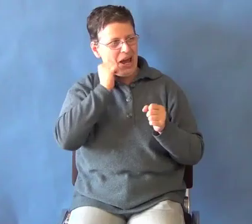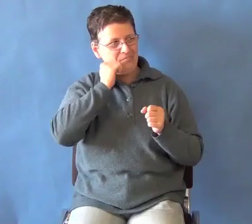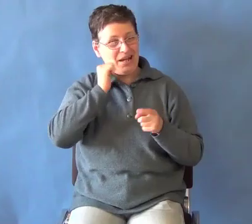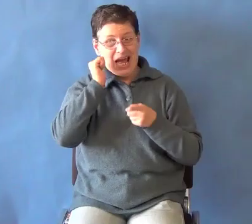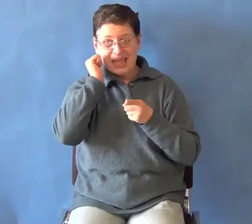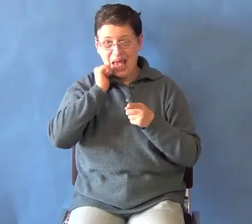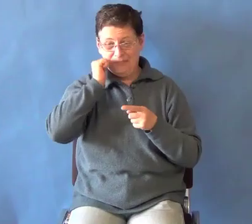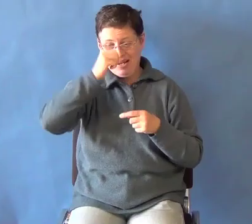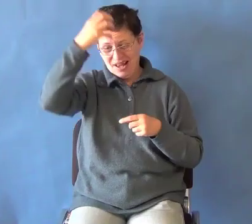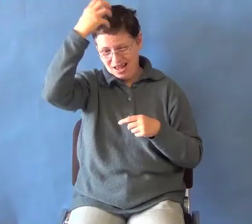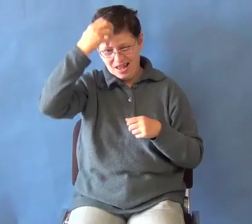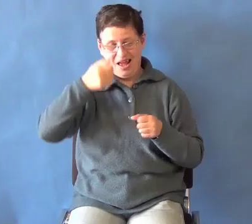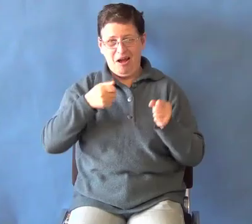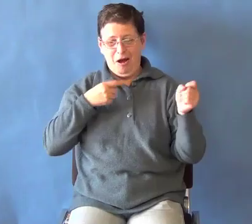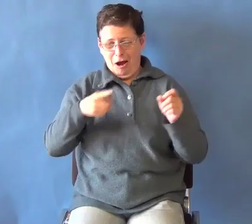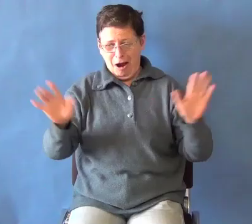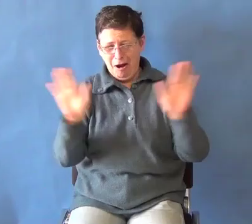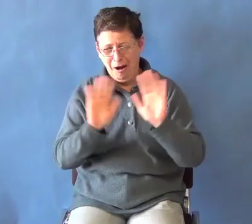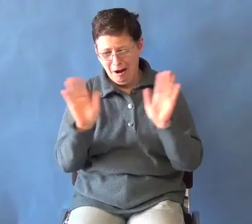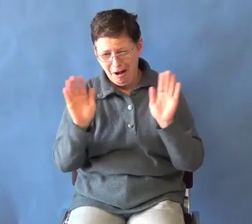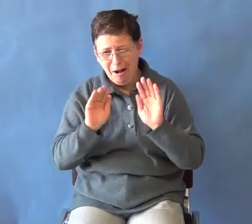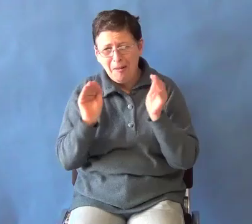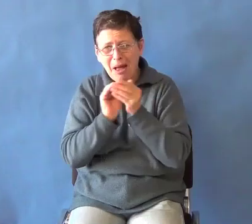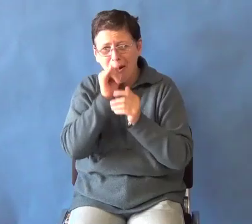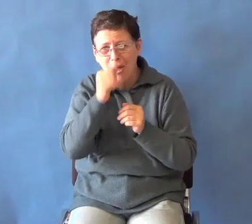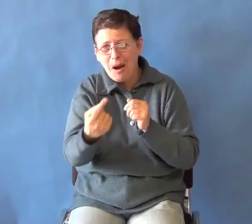Jabłko na głowie a on prosi, żeby nie celować.